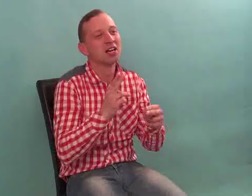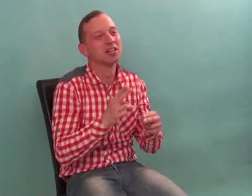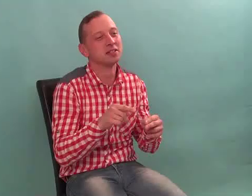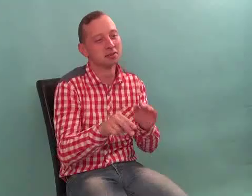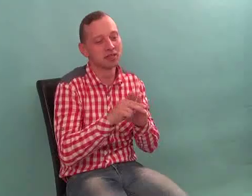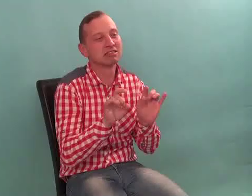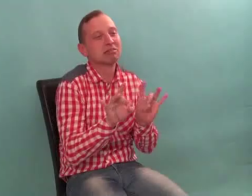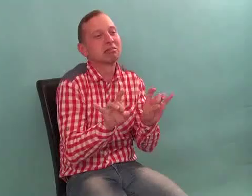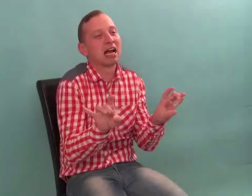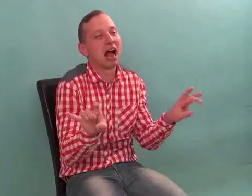Może są zarazki.